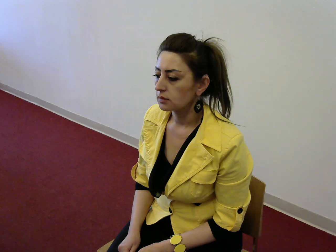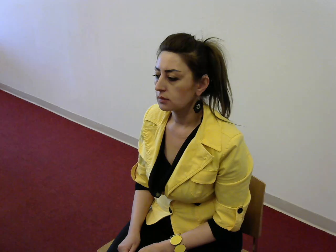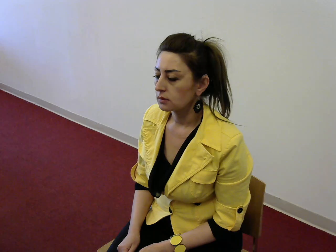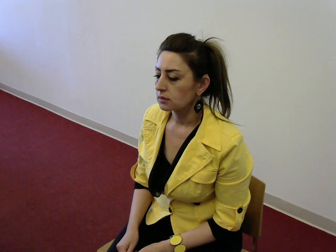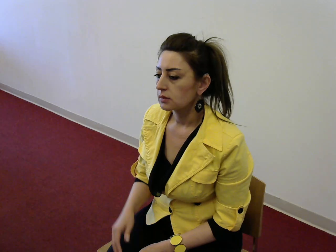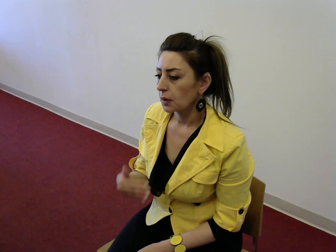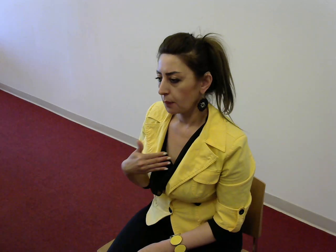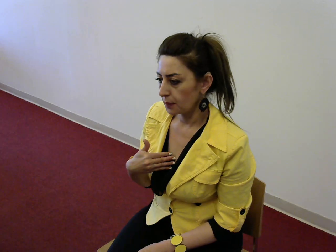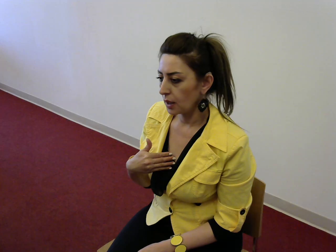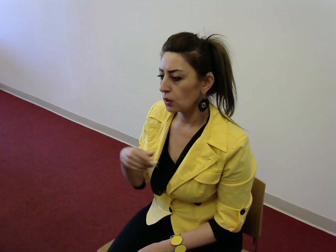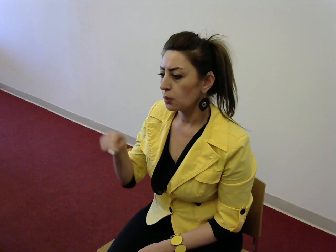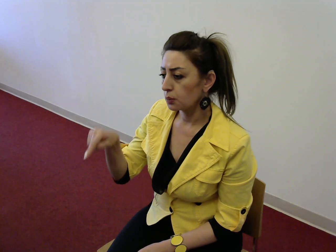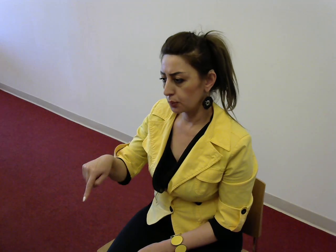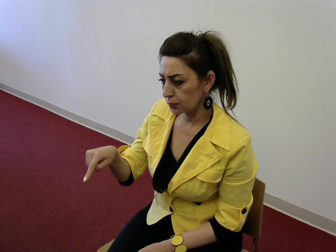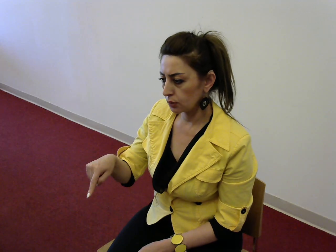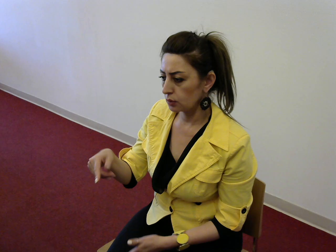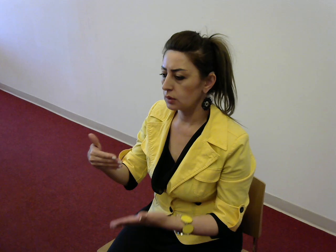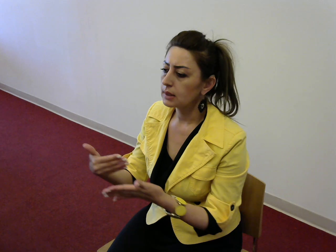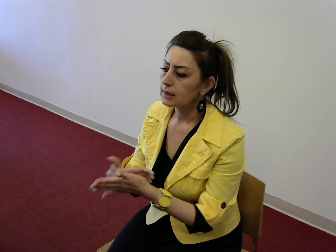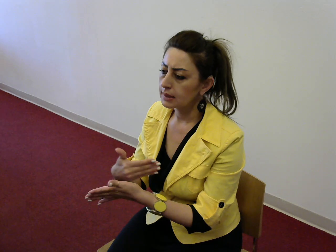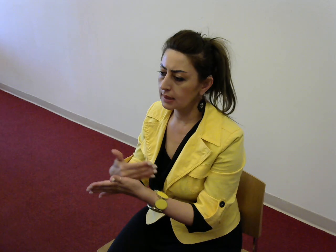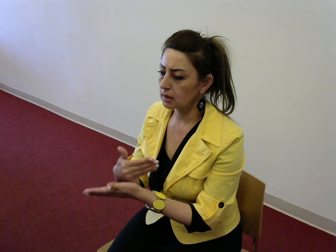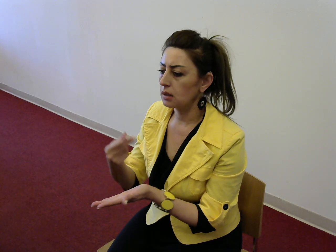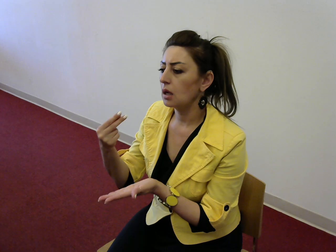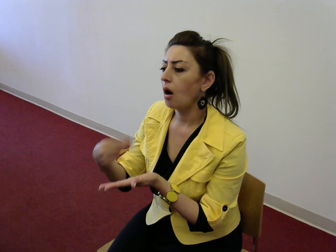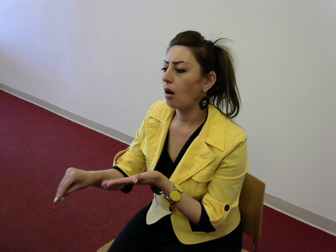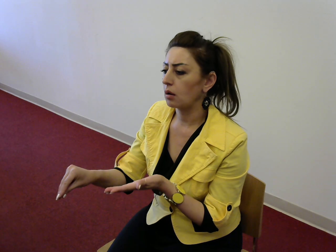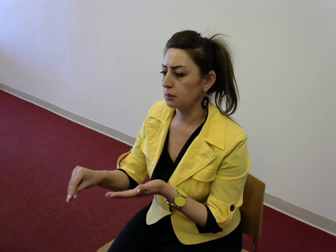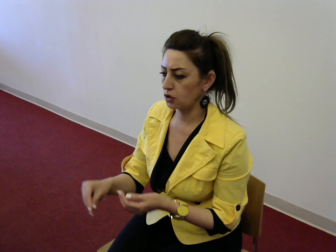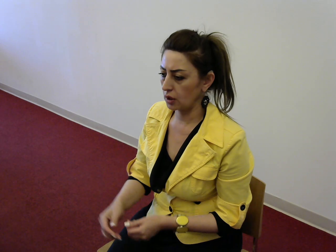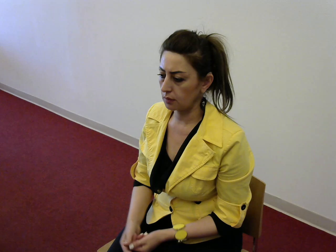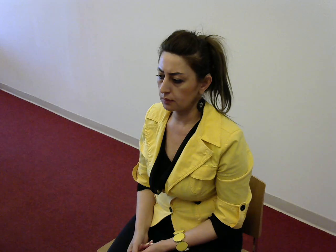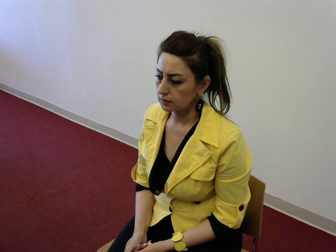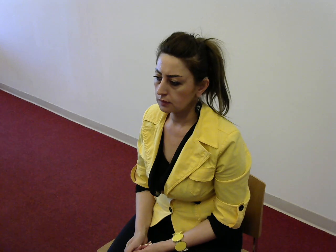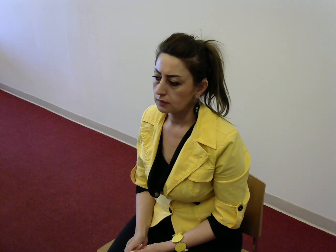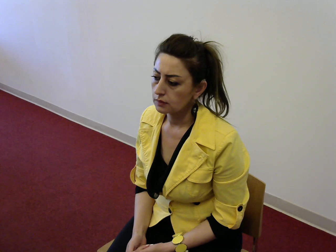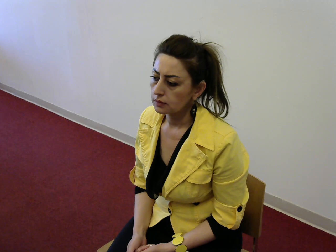Mən bunu yeni almışam